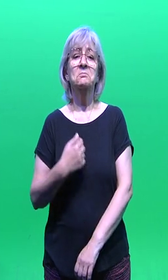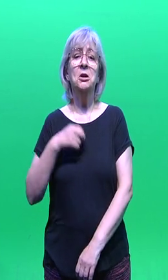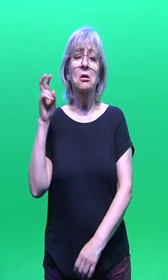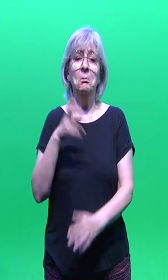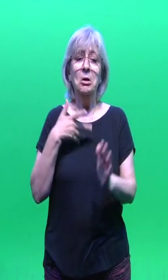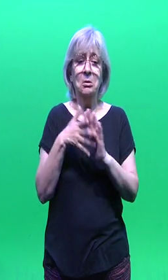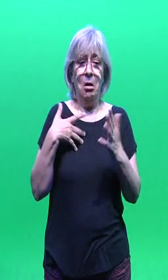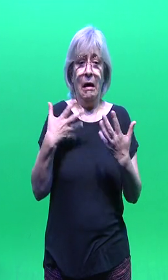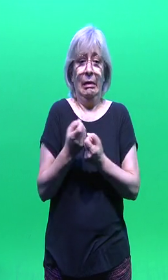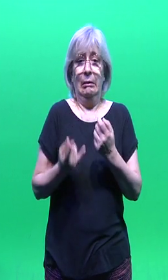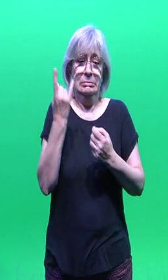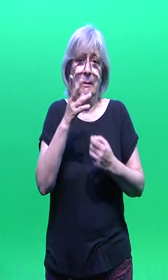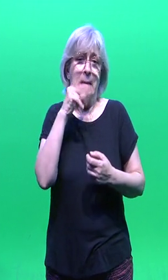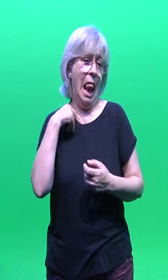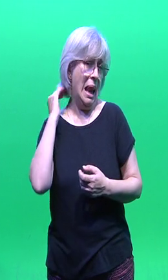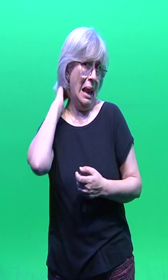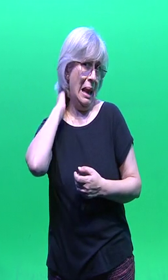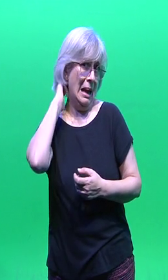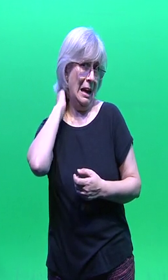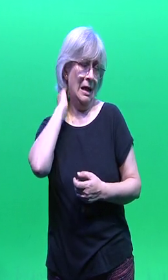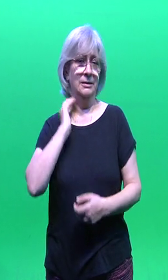Vinc perquè vaig tenir un accident i em fa mal la zona cervical.